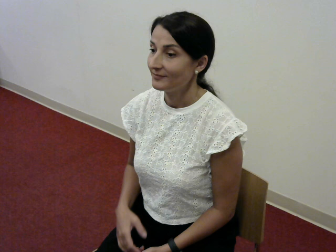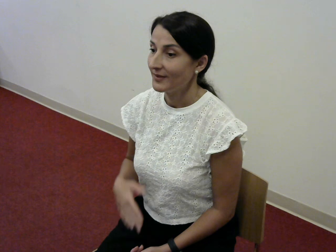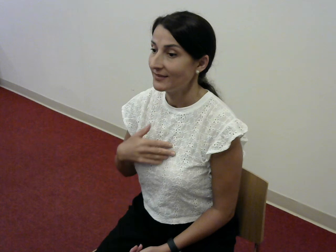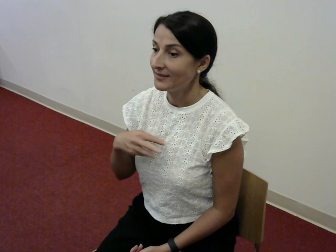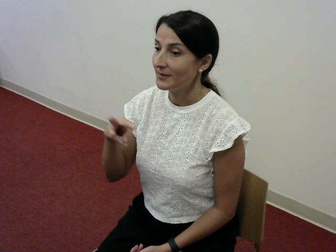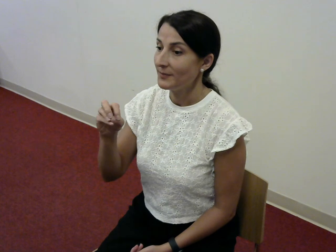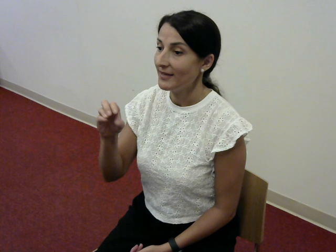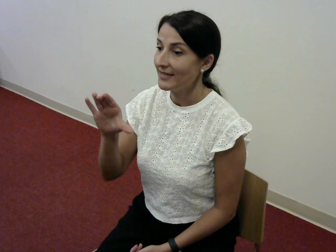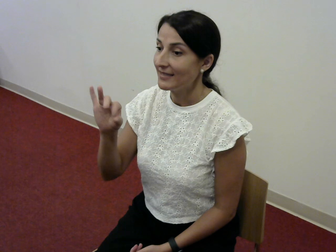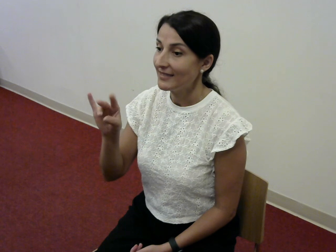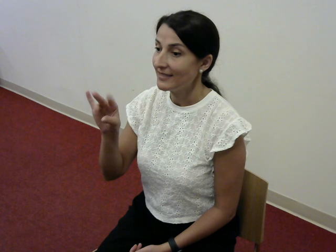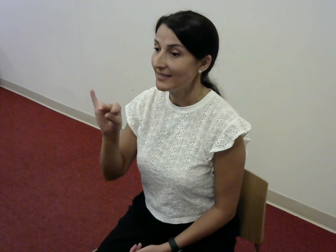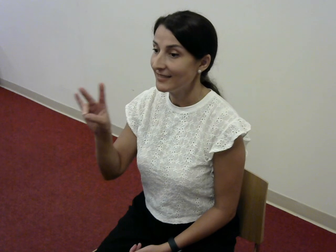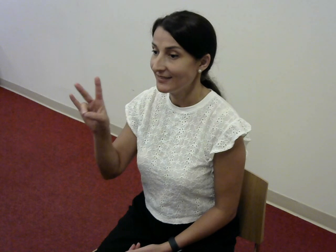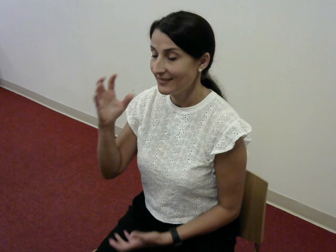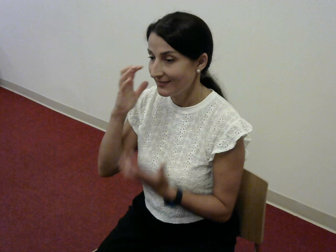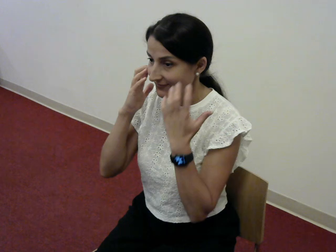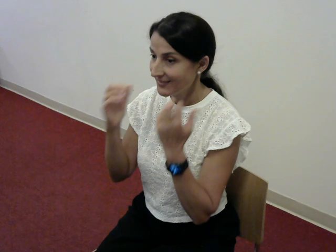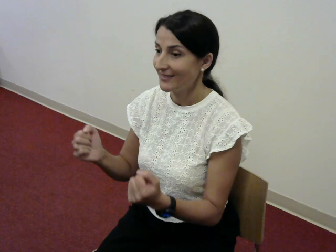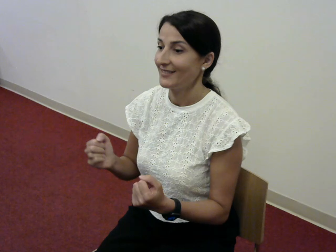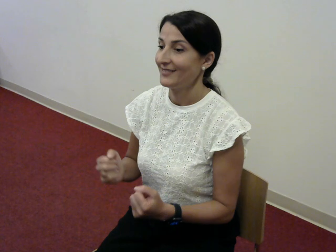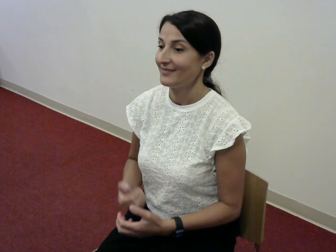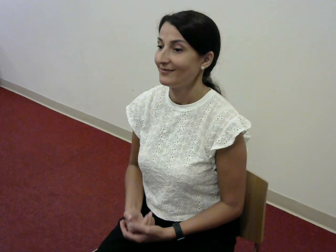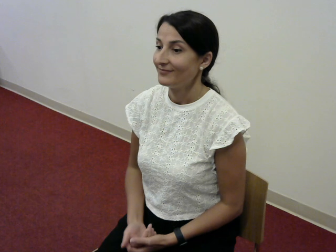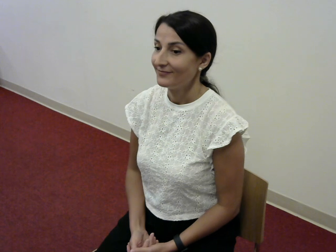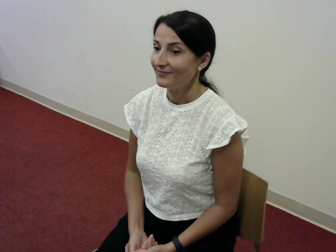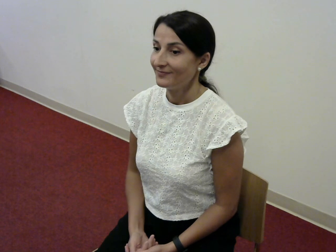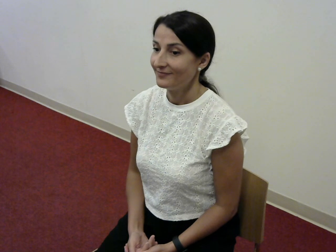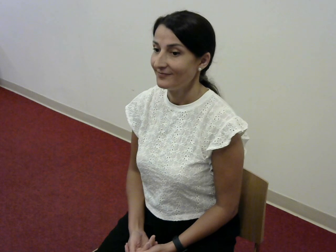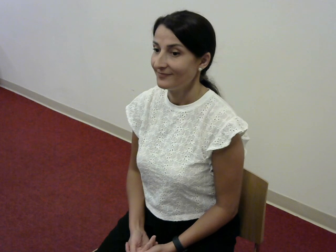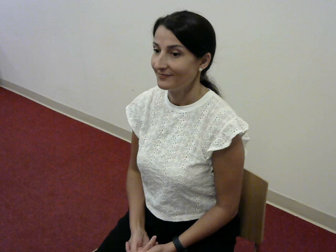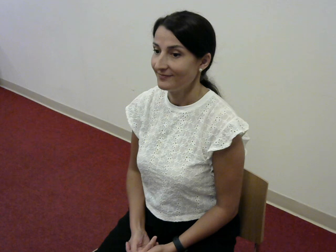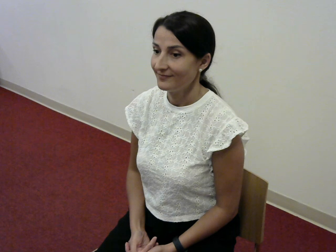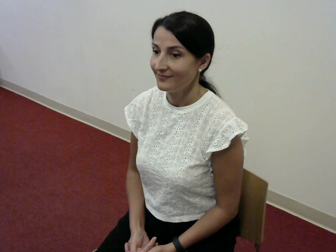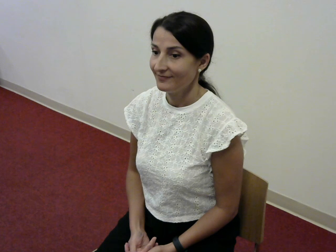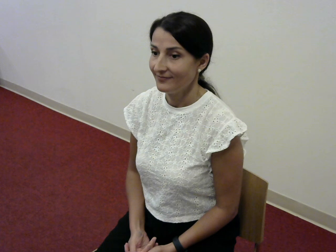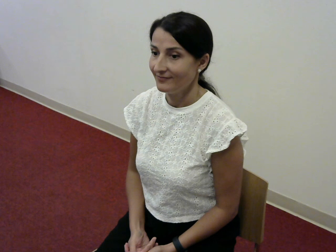Mən Messinin fanatıyam